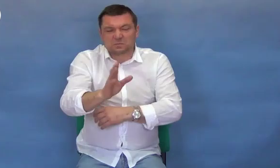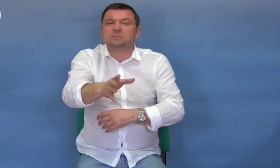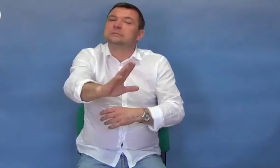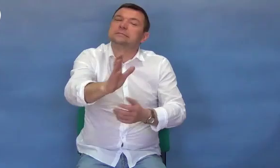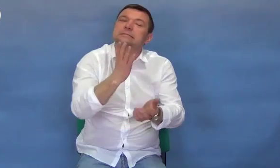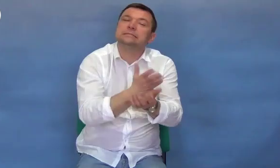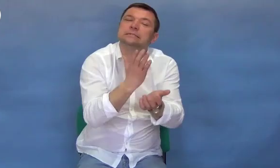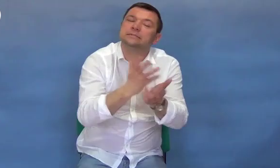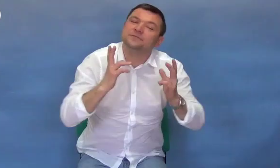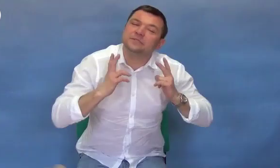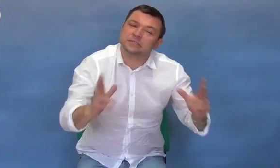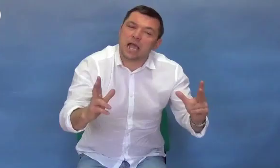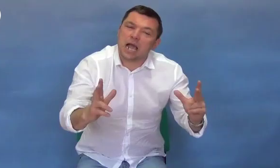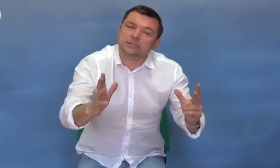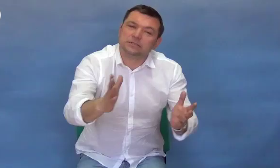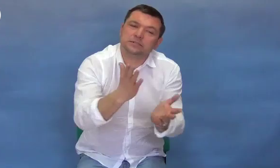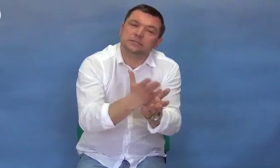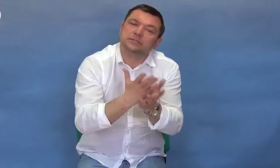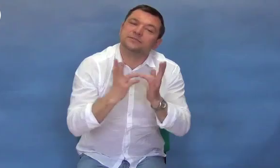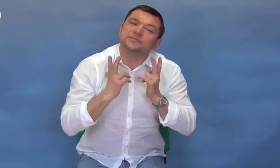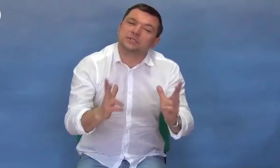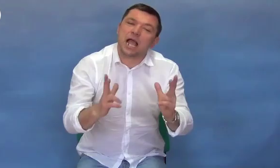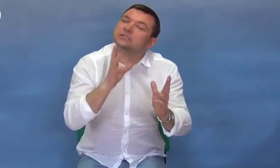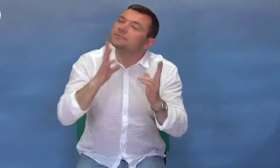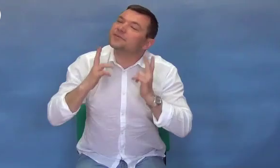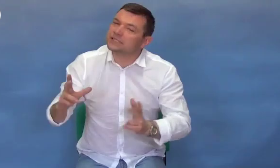Nie, tylko na wczasach.